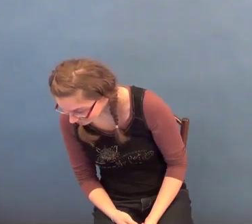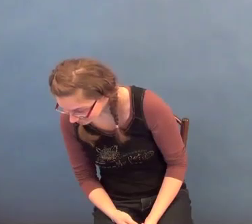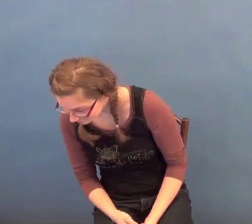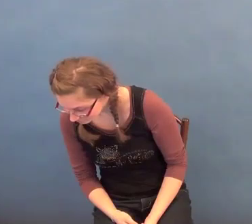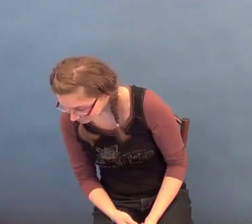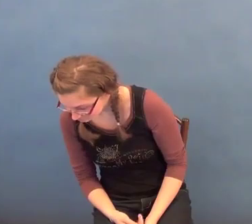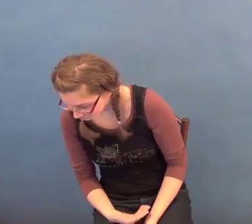Nie wiem.